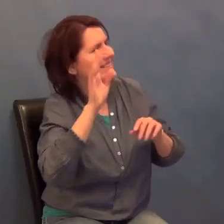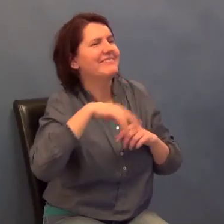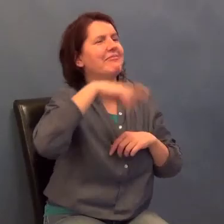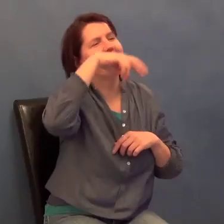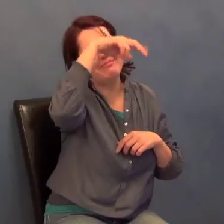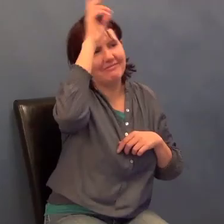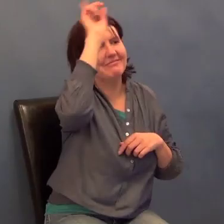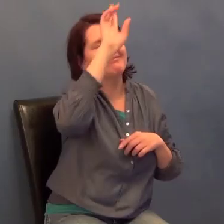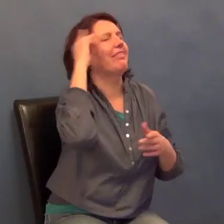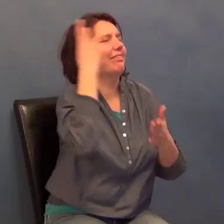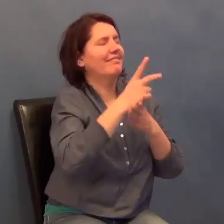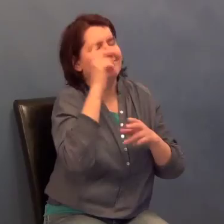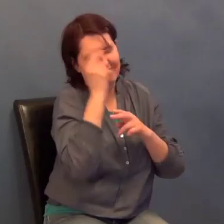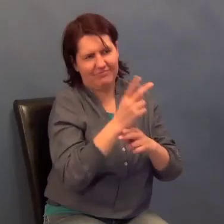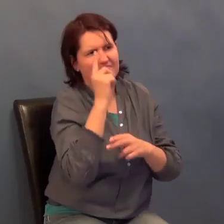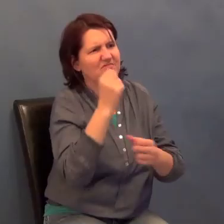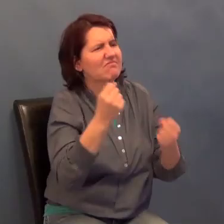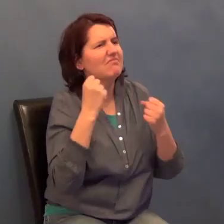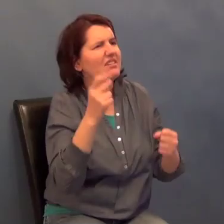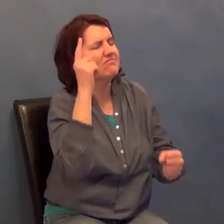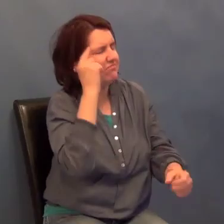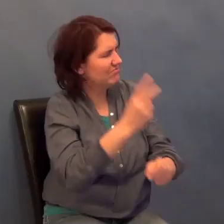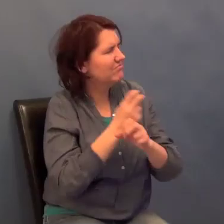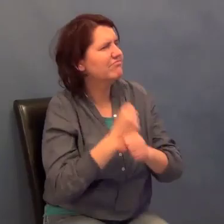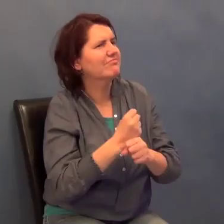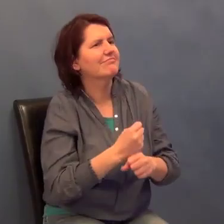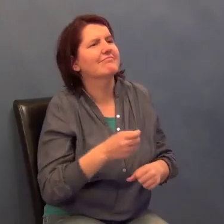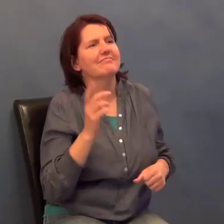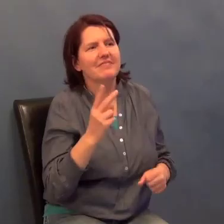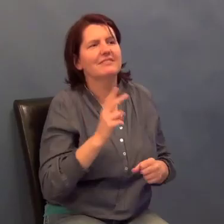Idzie na górę, kładzie się i zasypia. Mocno śpi.